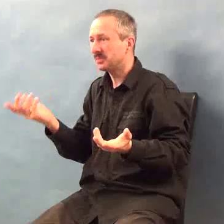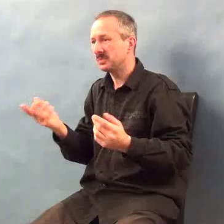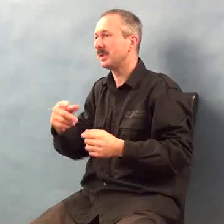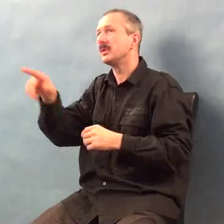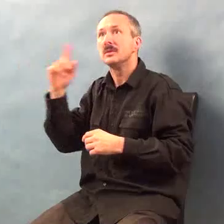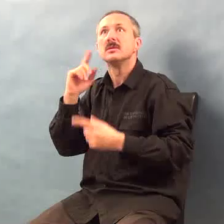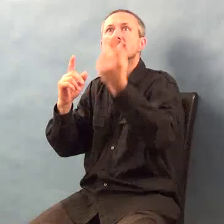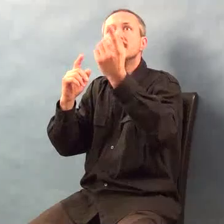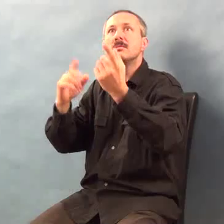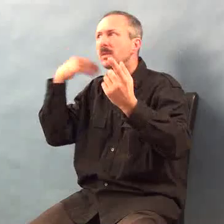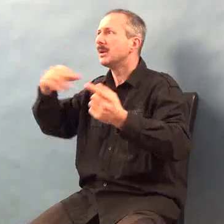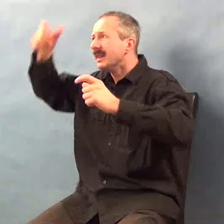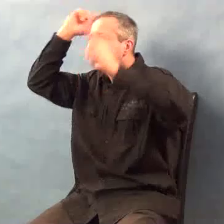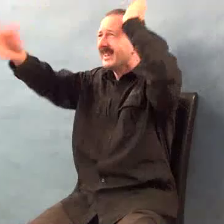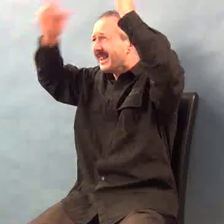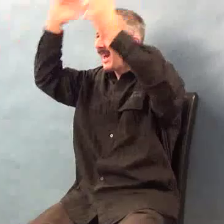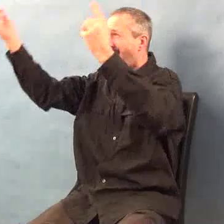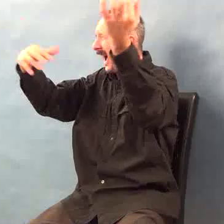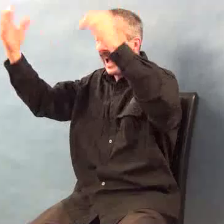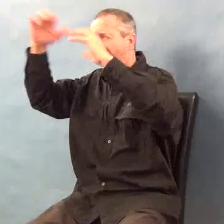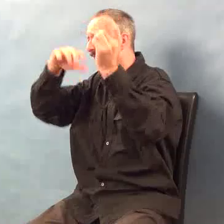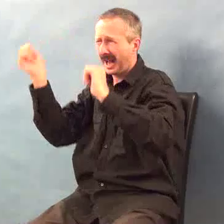Kiedy przyszedł wszyscy zaczęli mu opowiadać, że była straż pożarna, był alarm i duże zamieszanie.